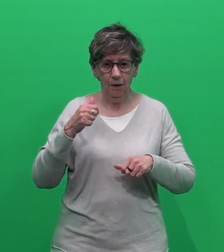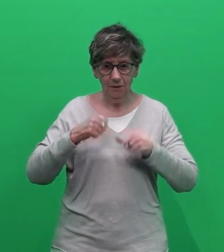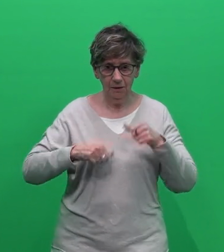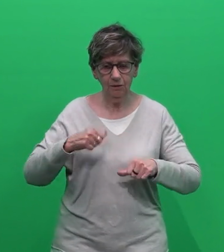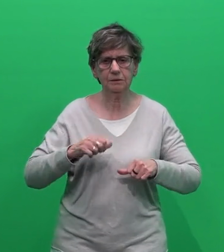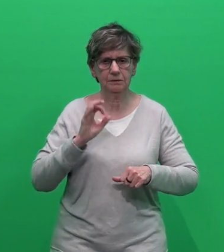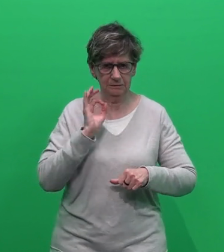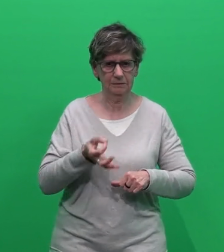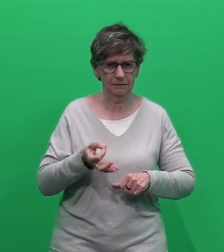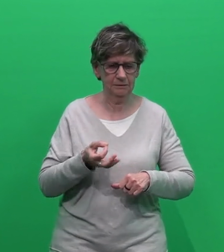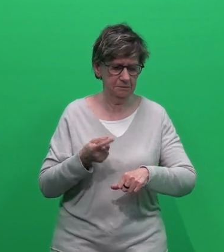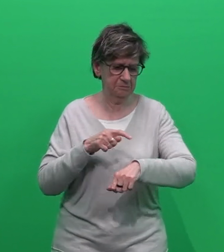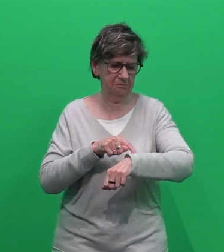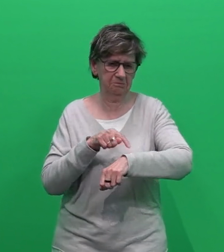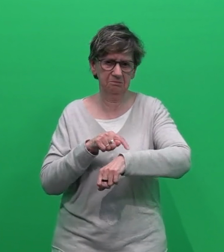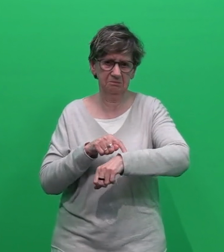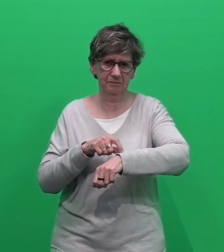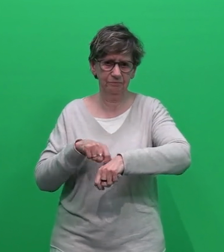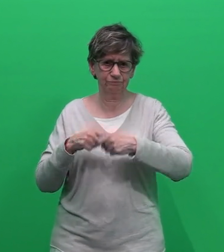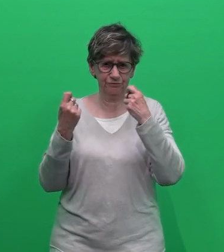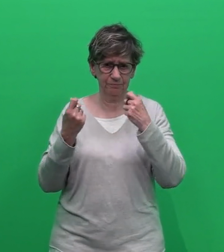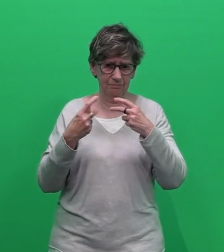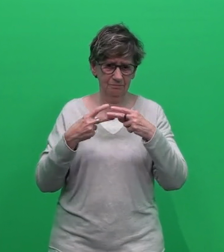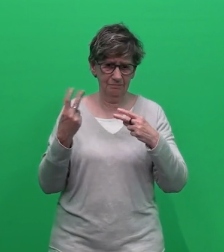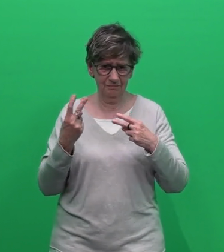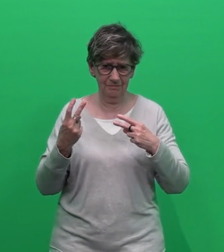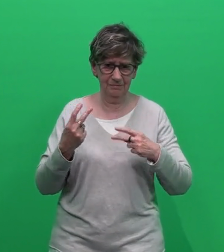Sí, m'han operat del braç, vaig tenir una fractura d'os.